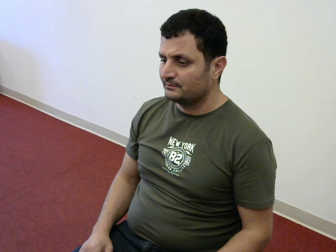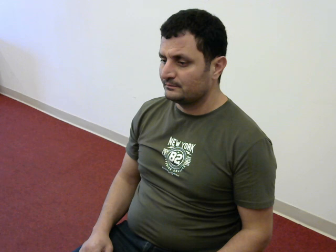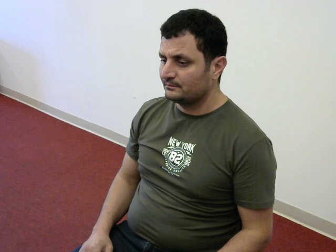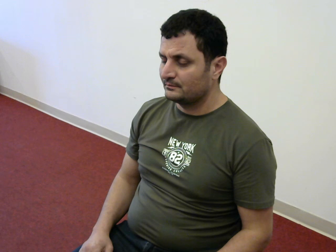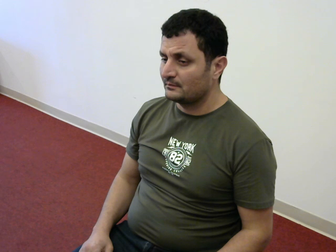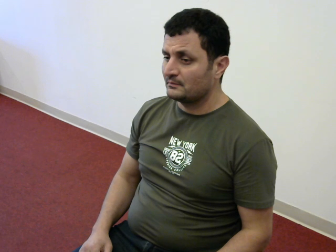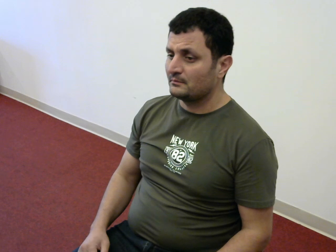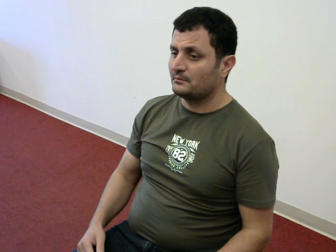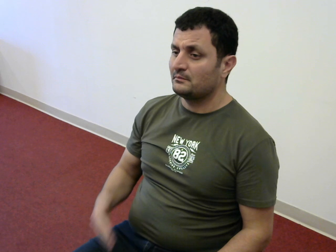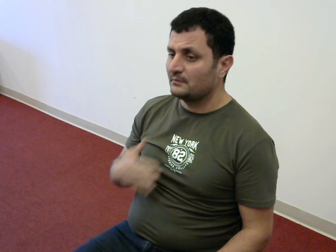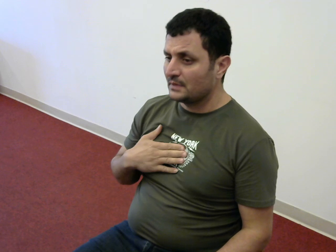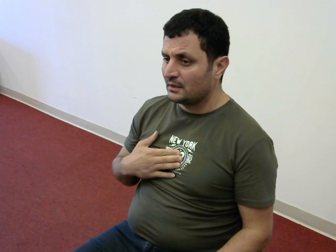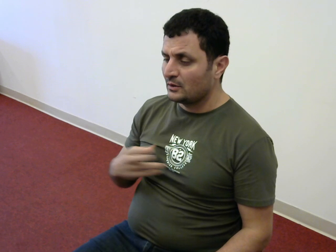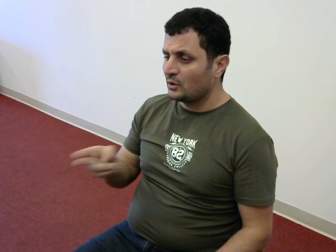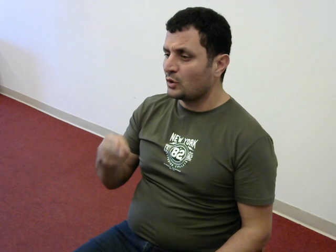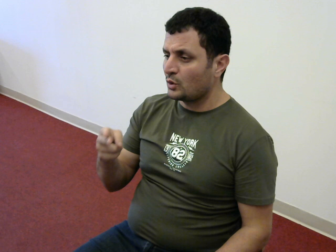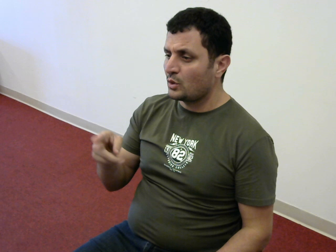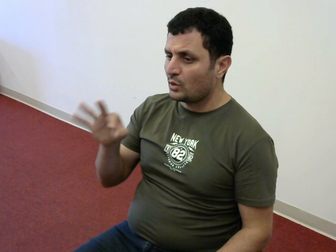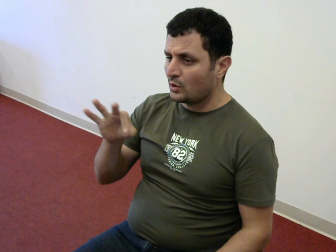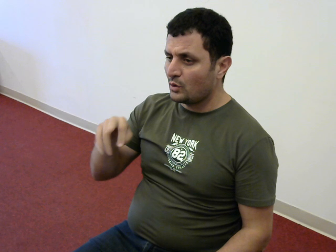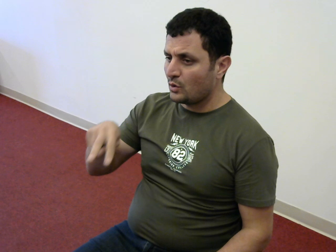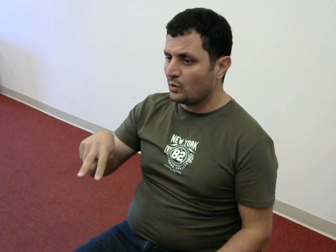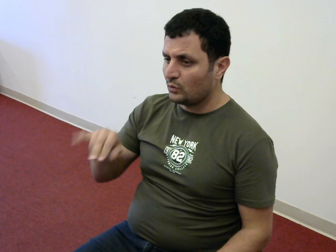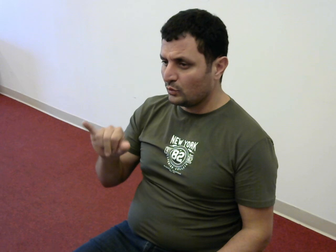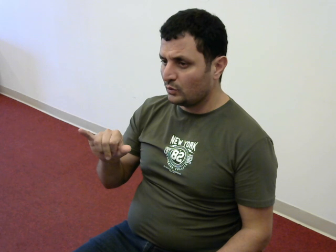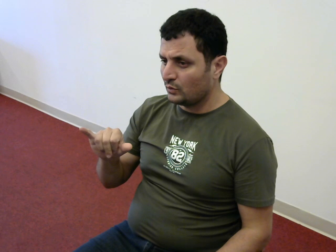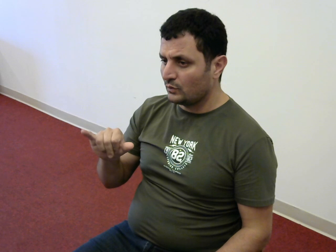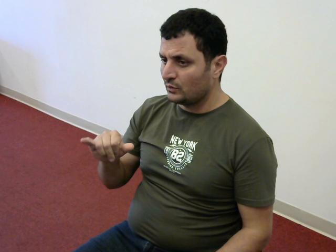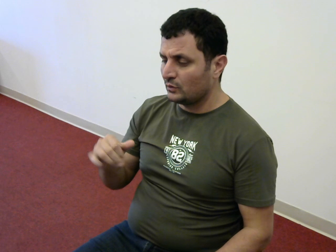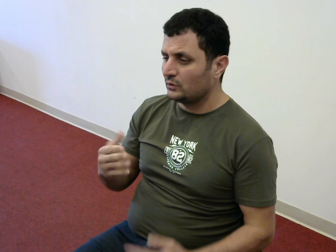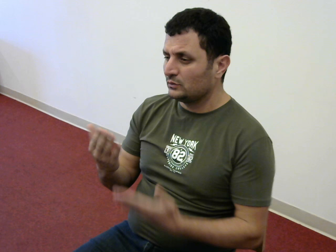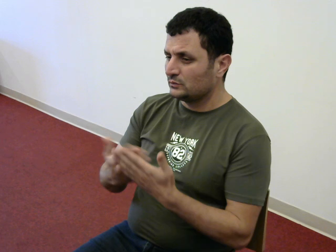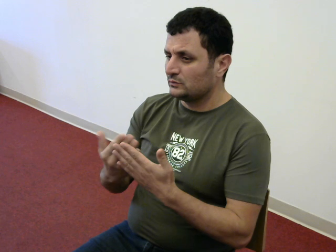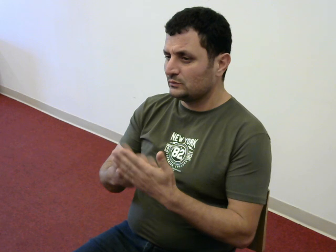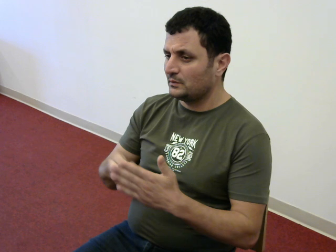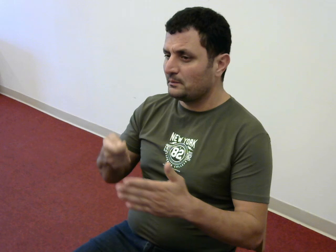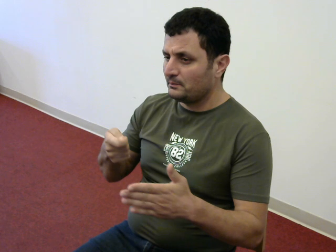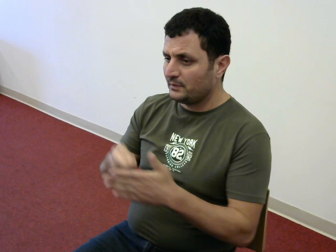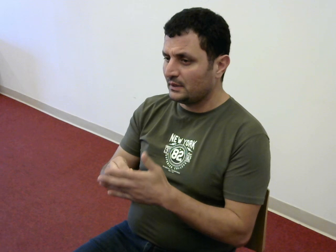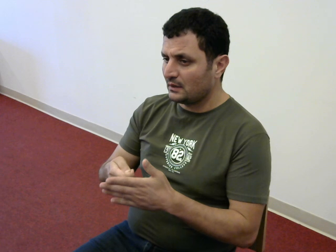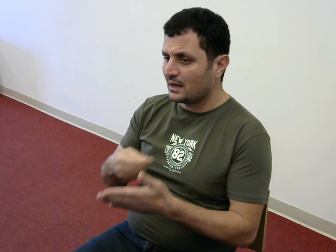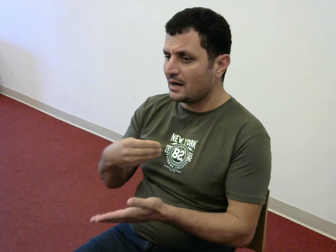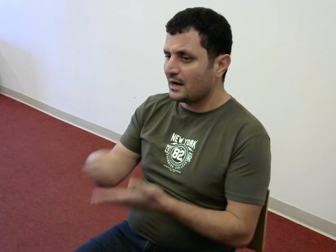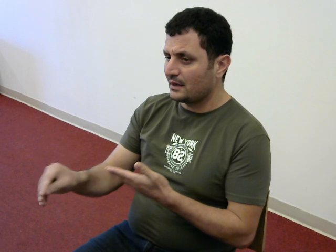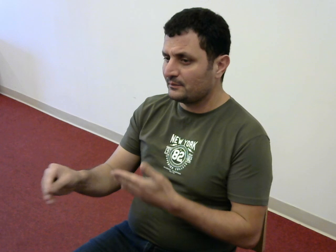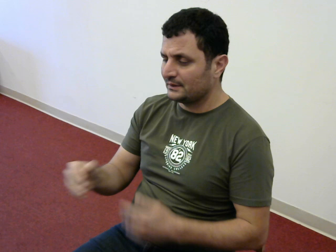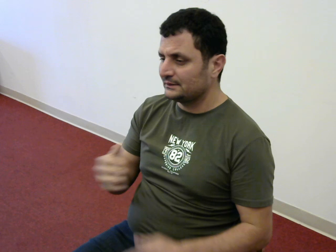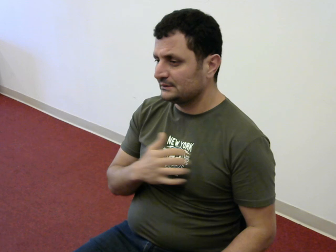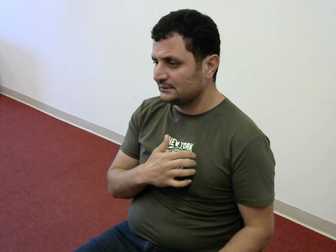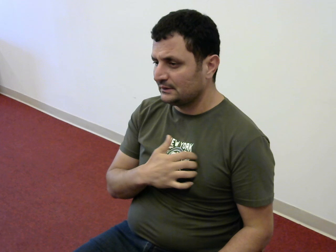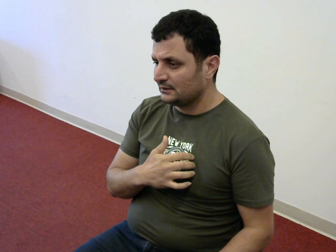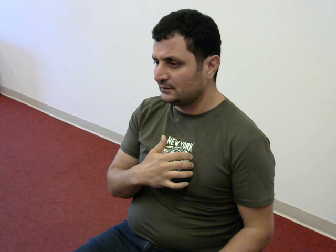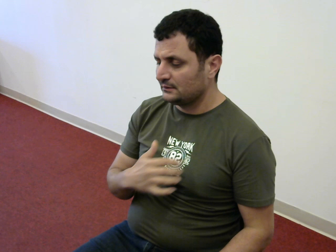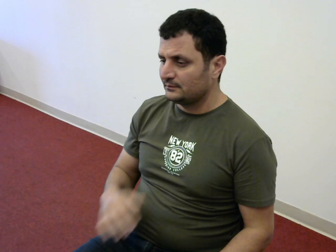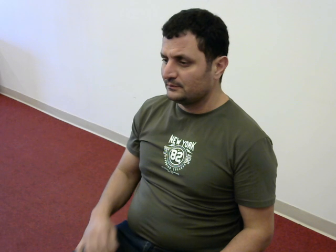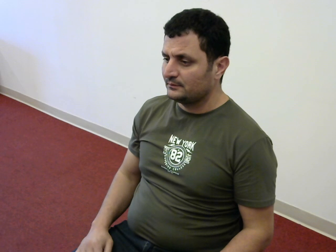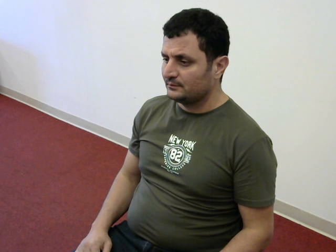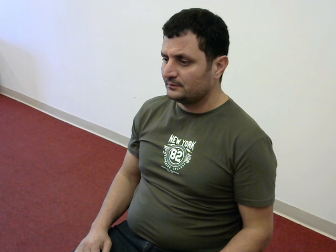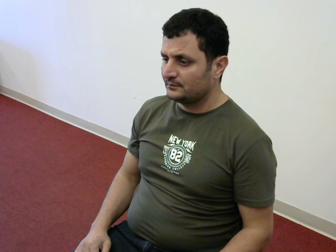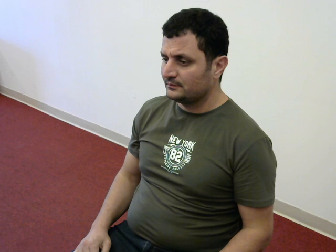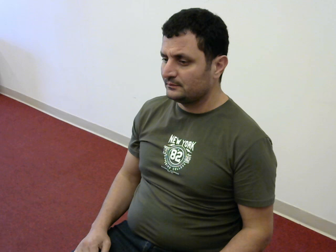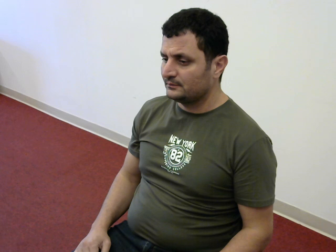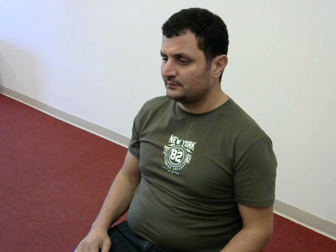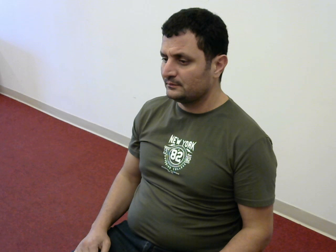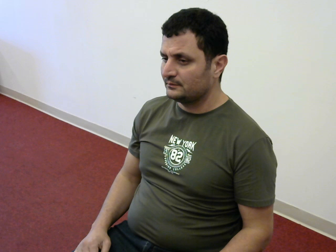Mən "Dolu" filminə bilet almaq istəyirəm